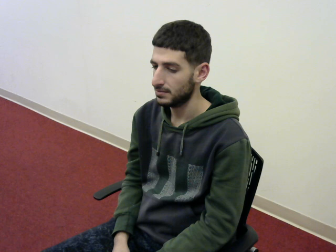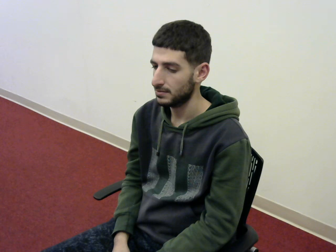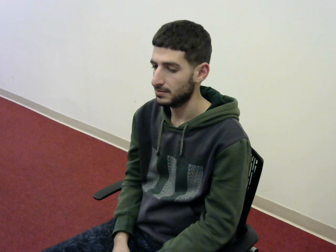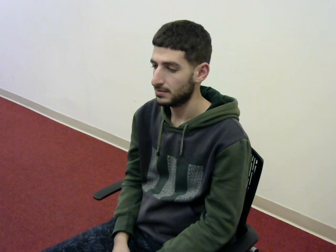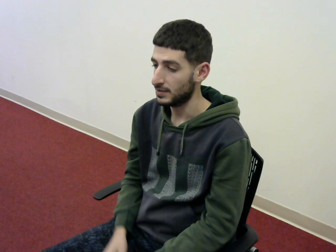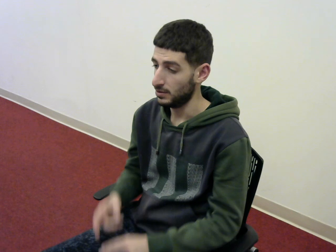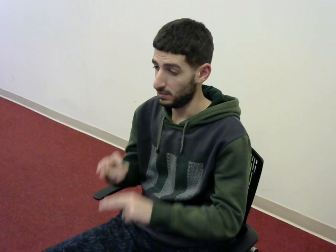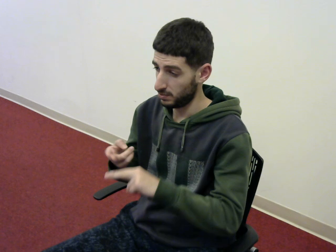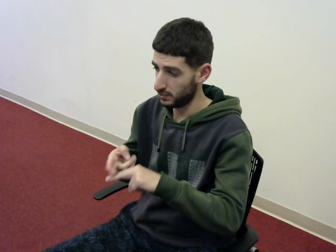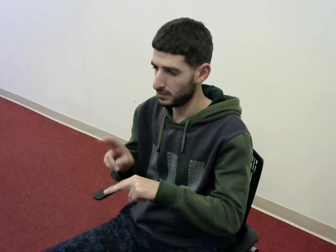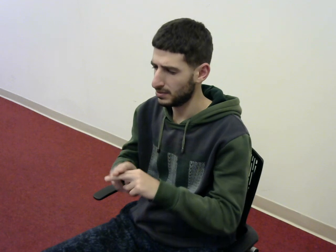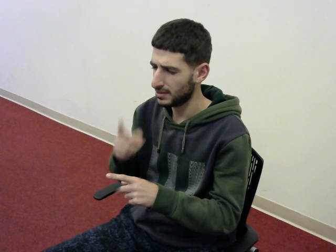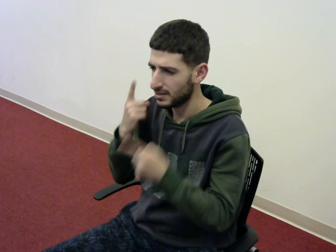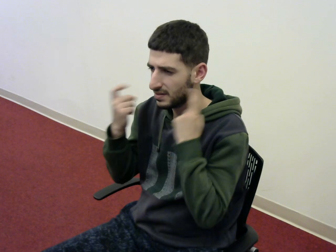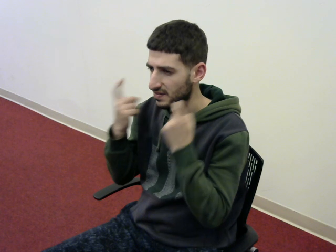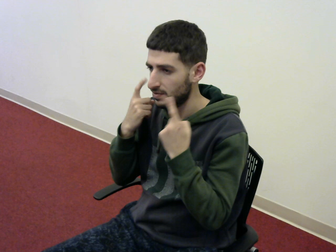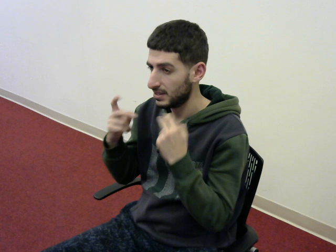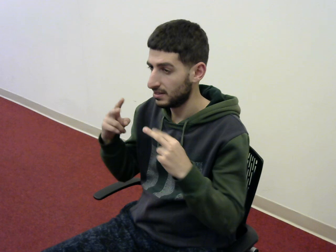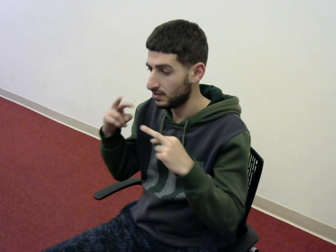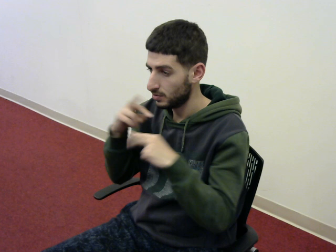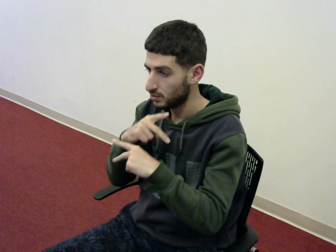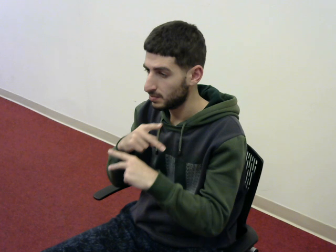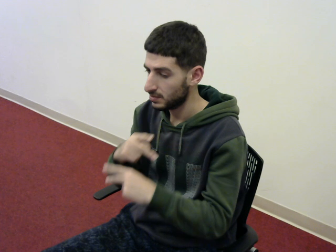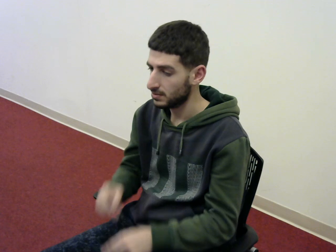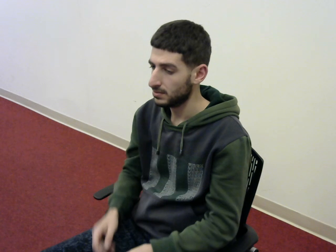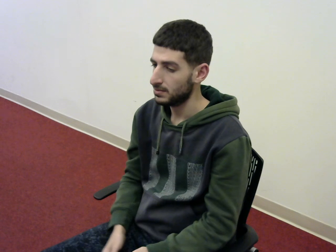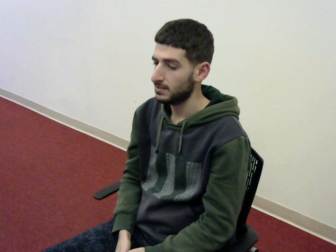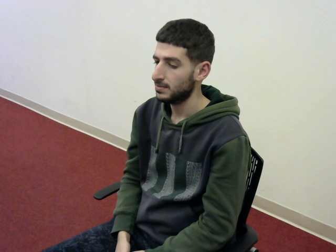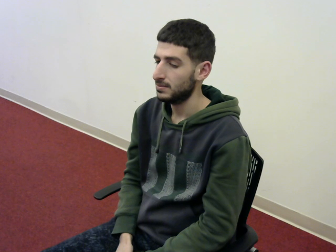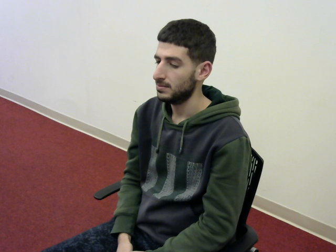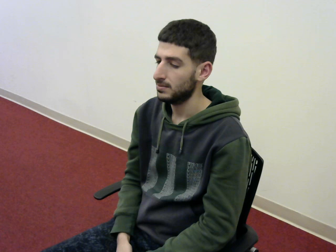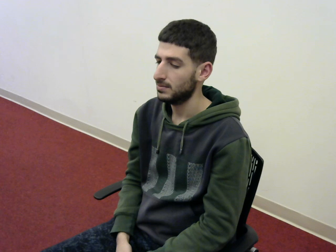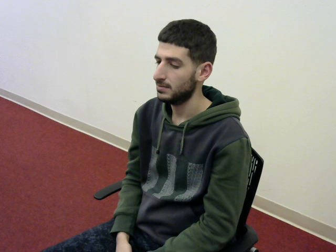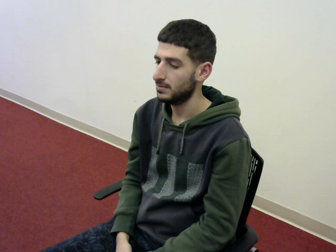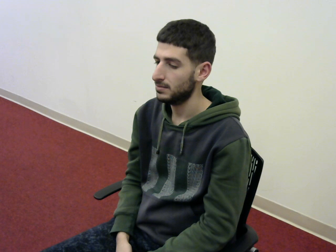Bu məlumat səhvdir